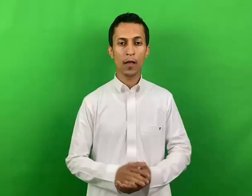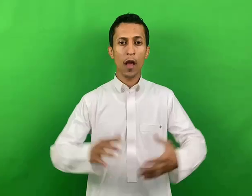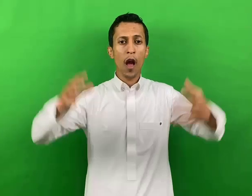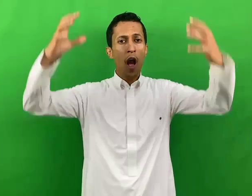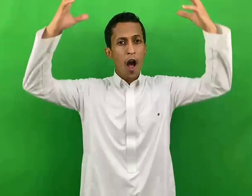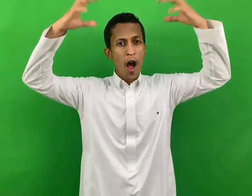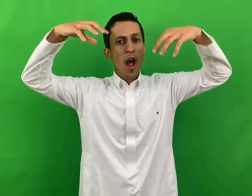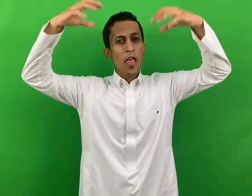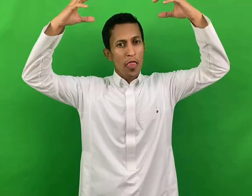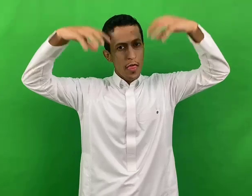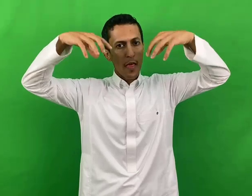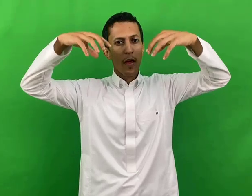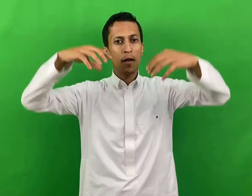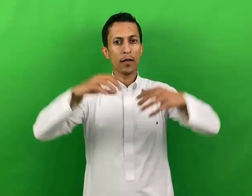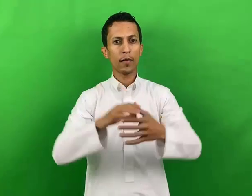أغثنا